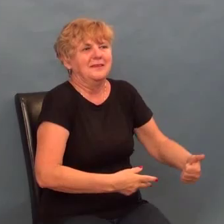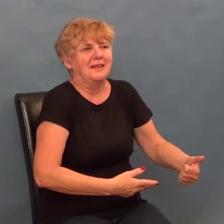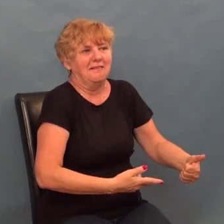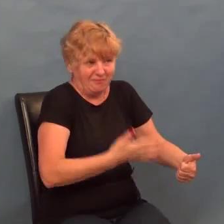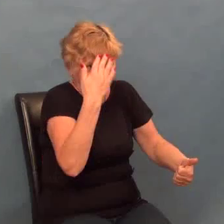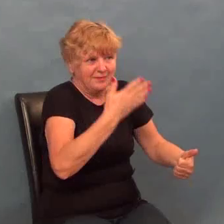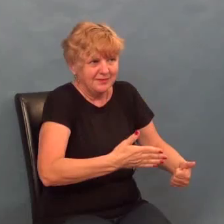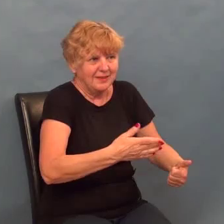Wiesz dlaczego?